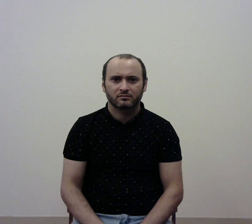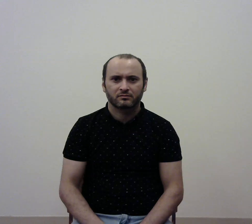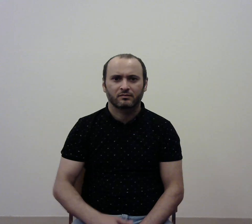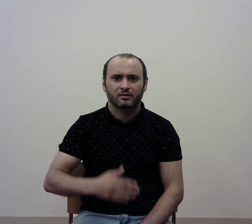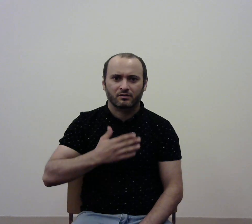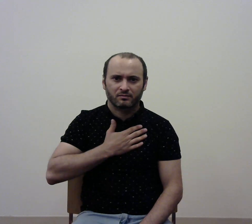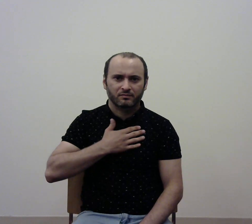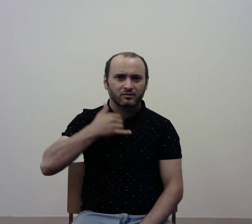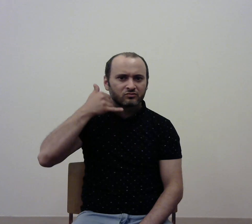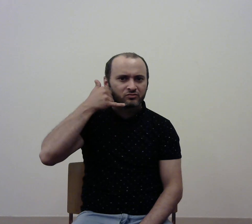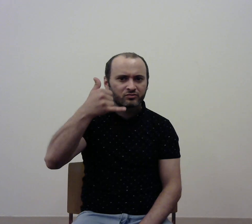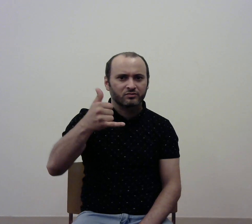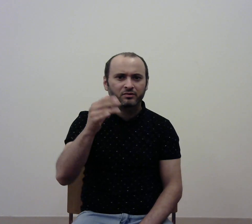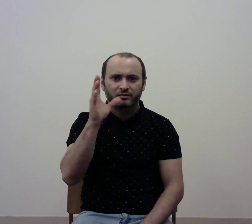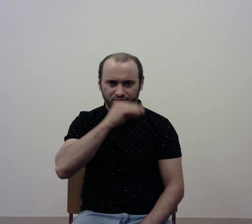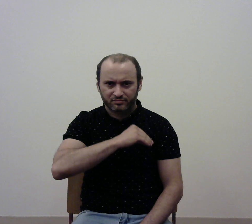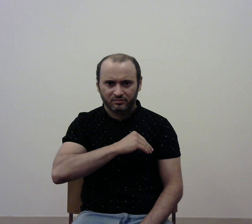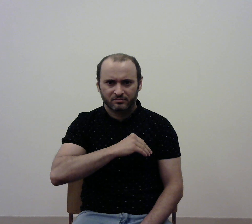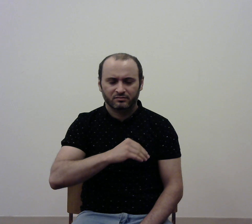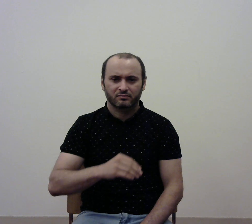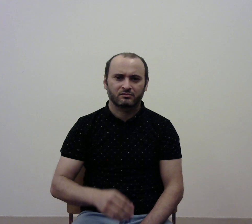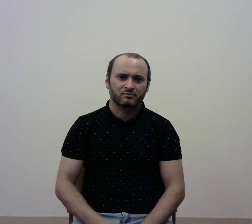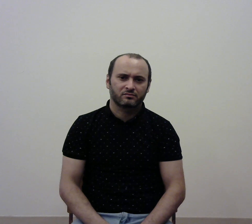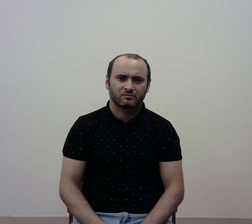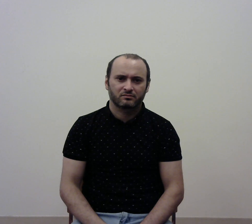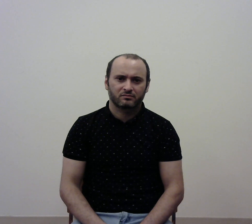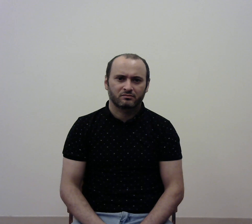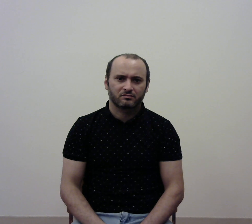Mən zəng edə bilərəmmi?